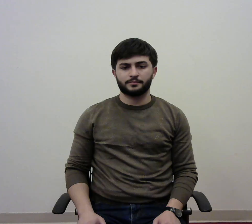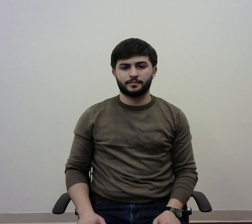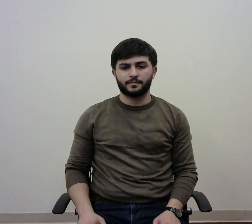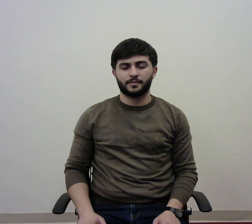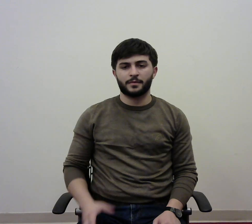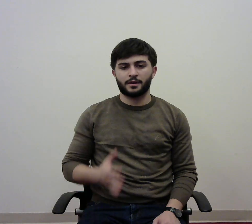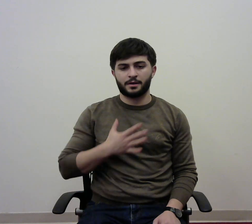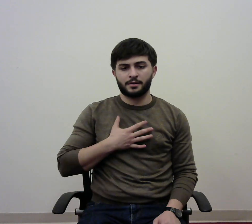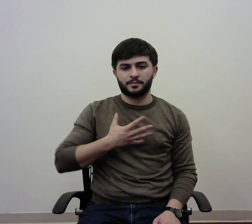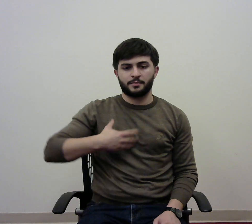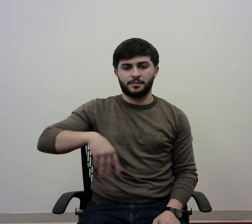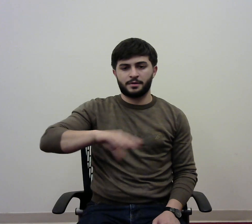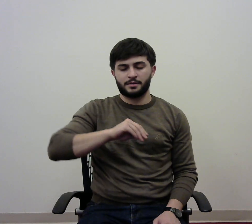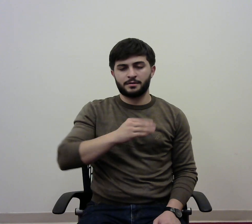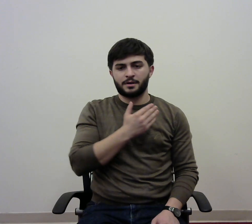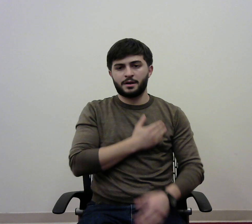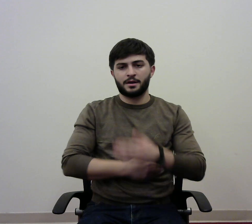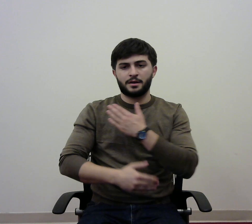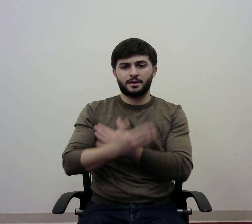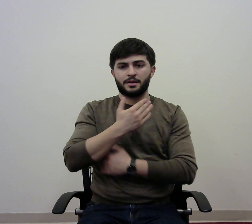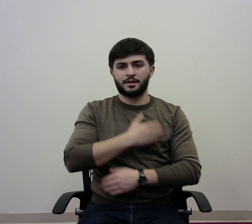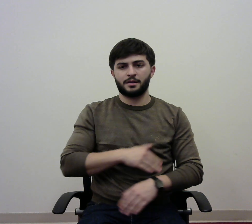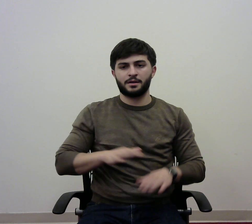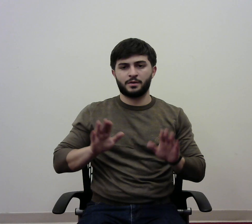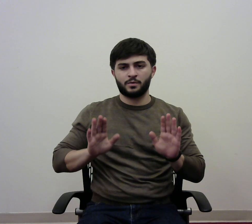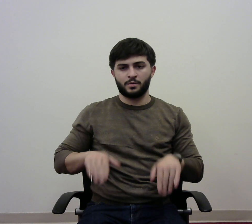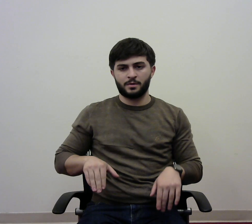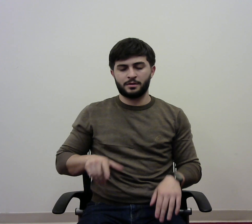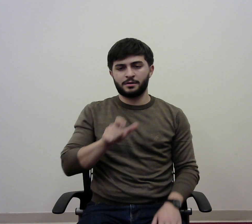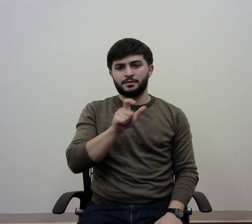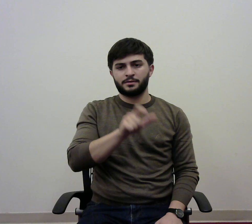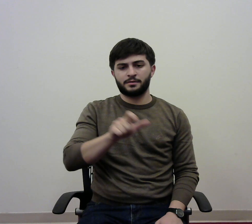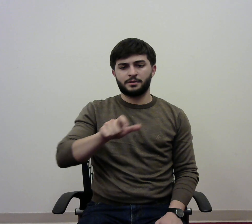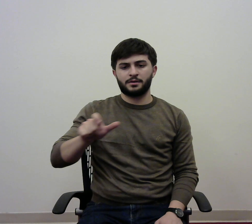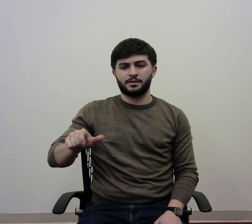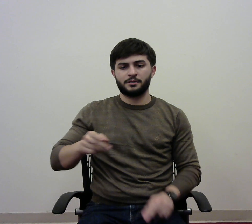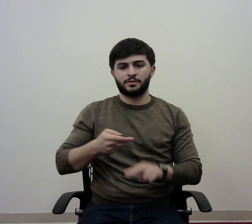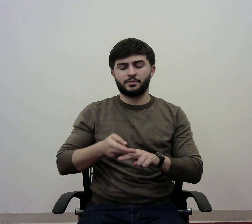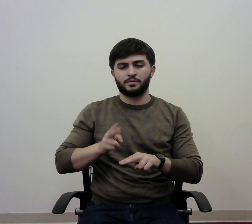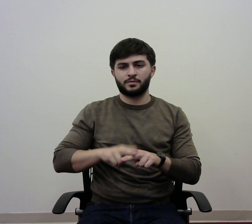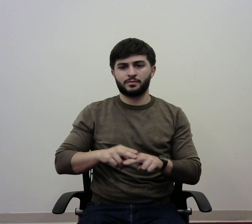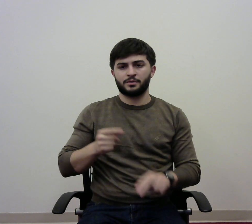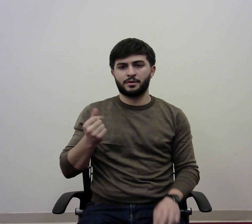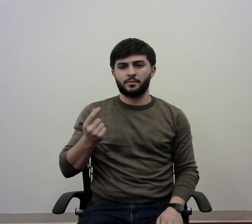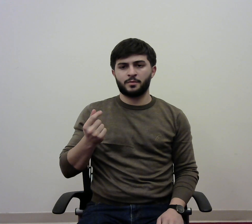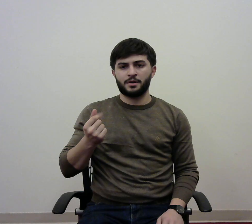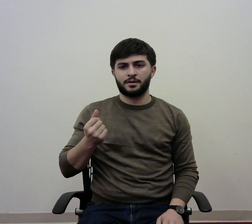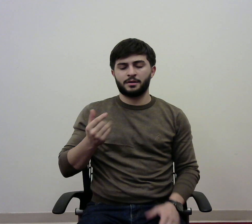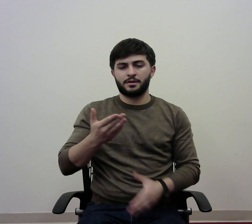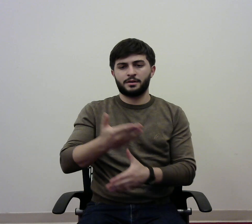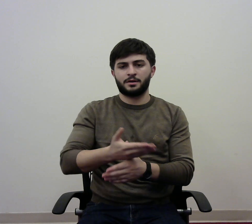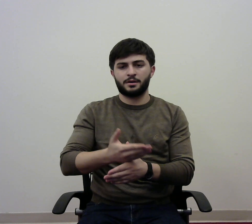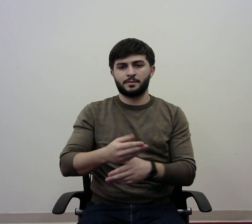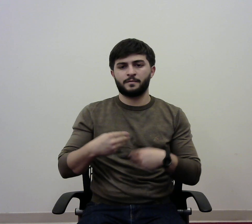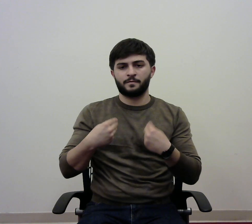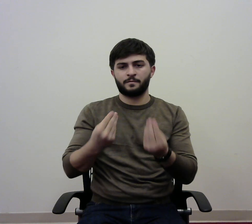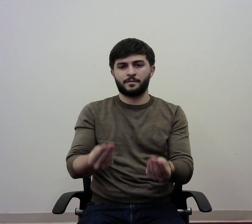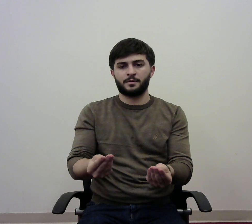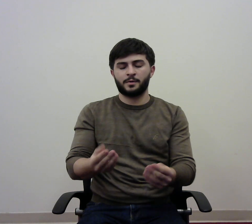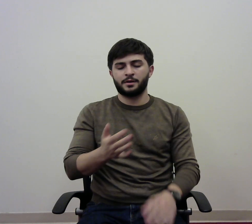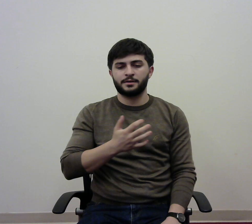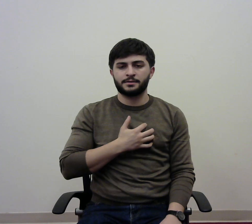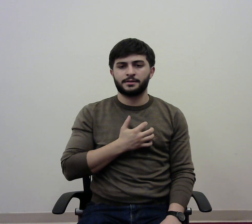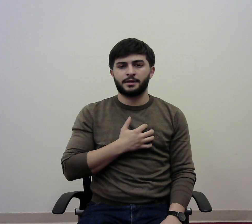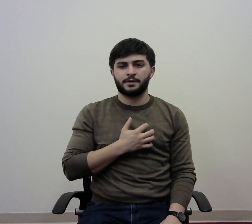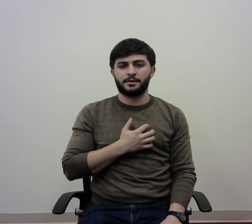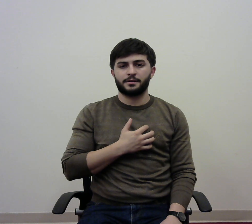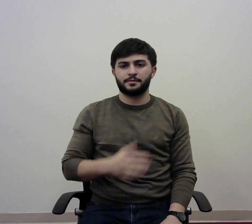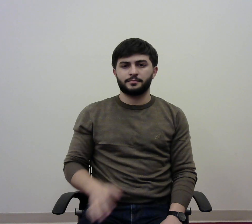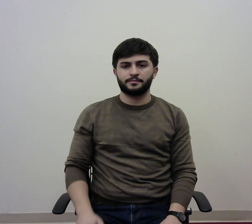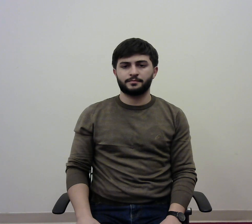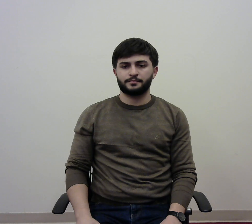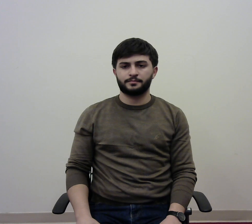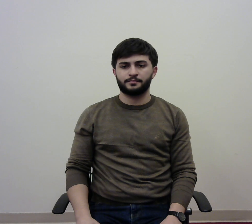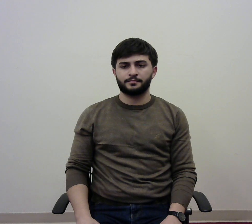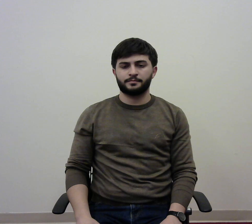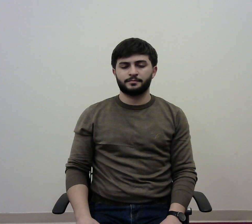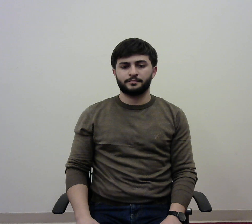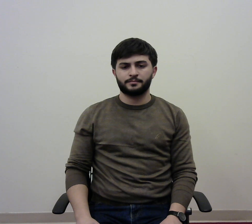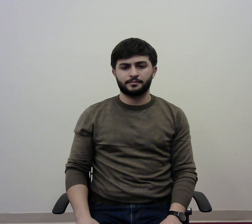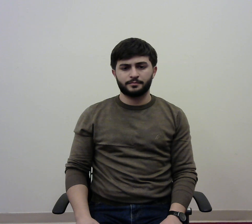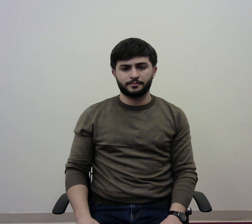Biz əlilliyi olan şəxslər üçün pul yardım vermək istəyirik